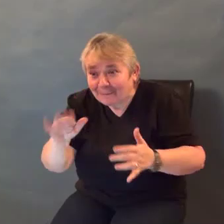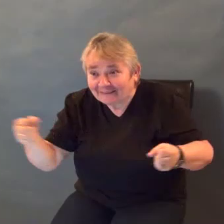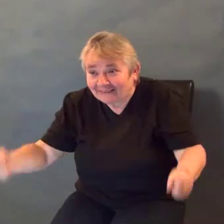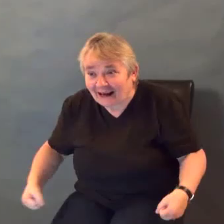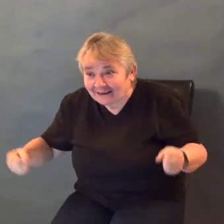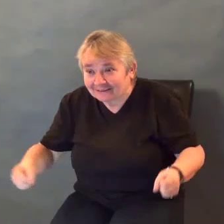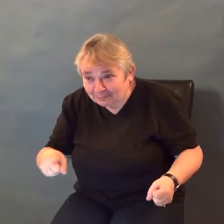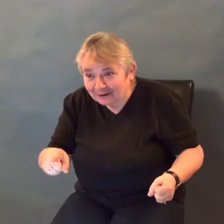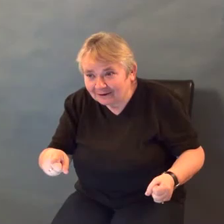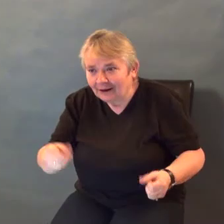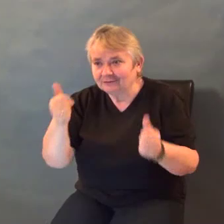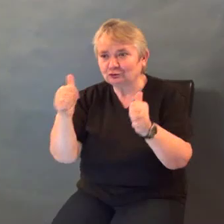Masz narty?